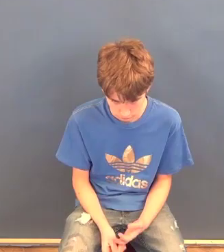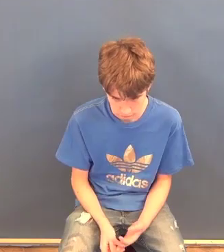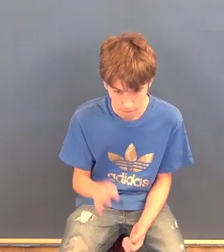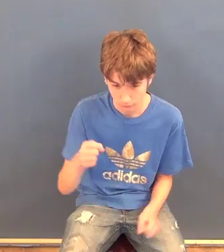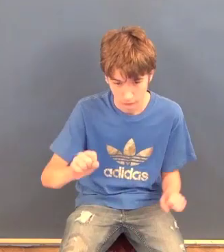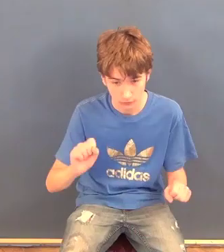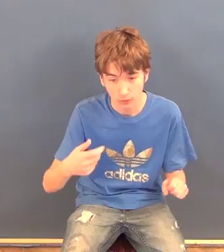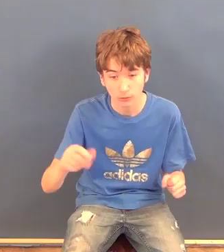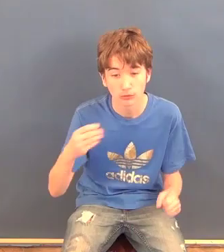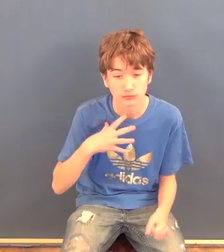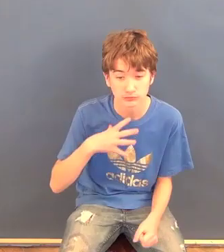Motor jest niebezpieczny.